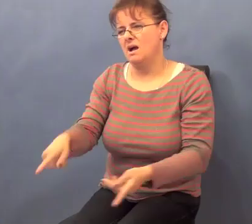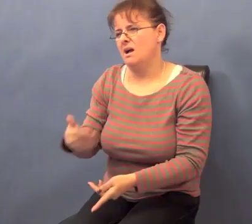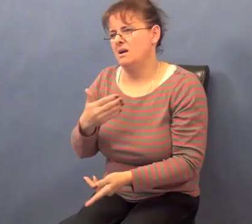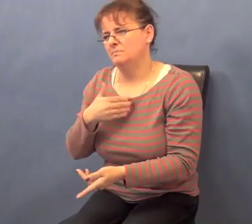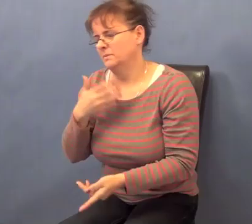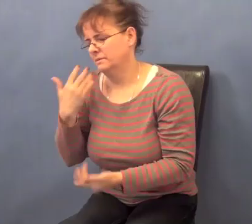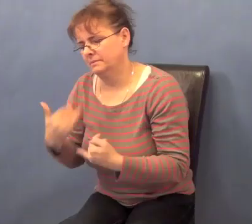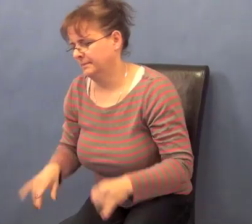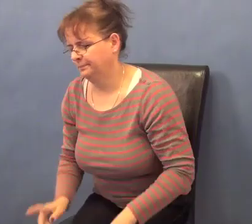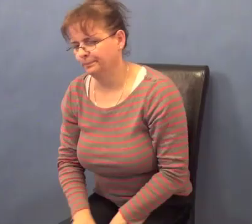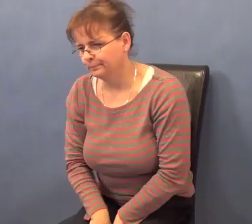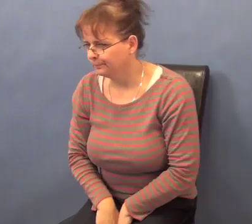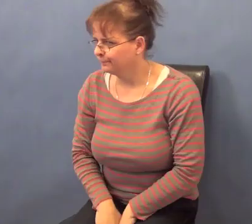A tego nie ma w Polsce, jest inaczej.